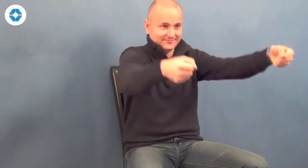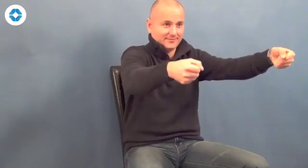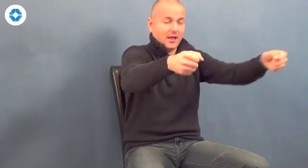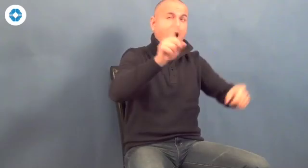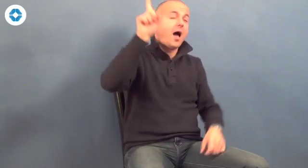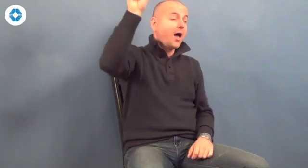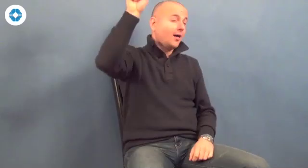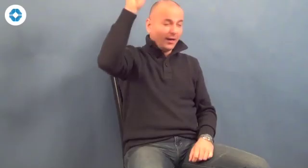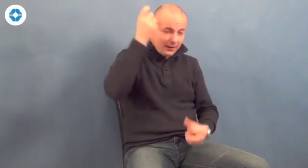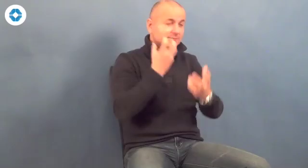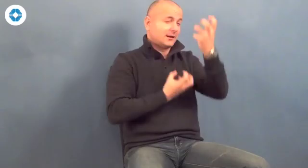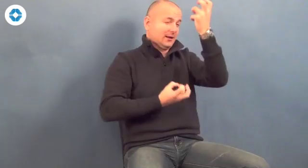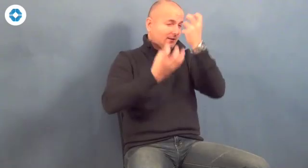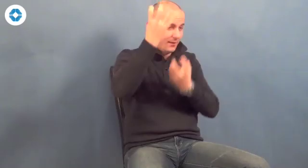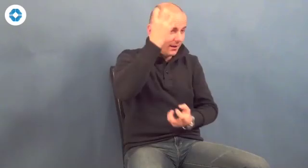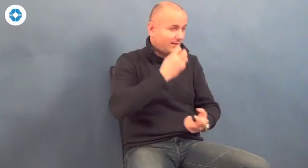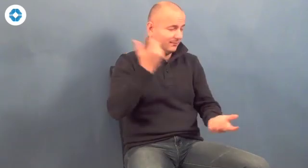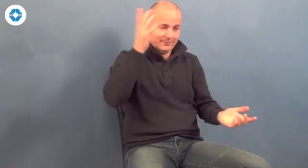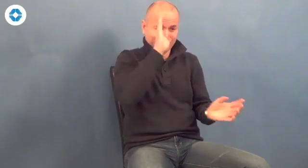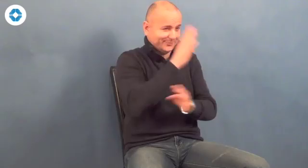Mężczyzna na drzewie nadal zrywa gruszki i nie jest niczego świadomy.